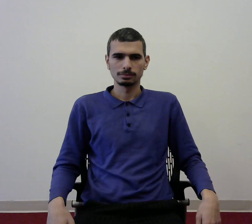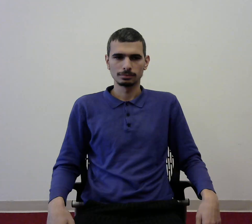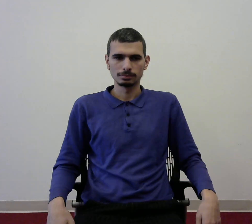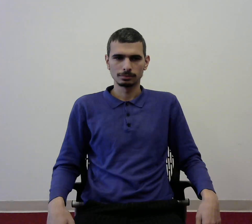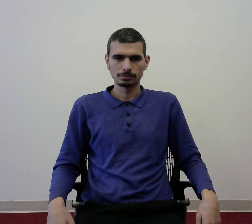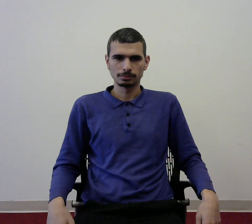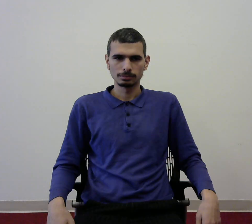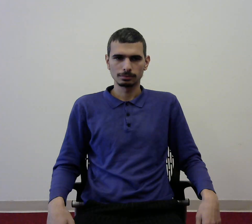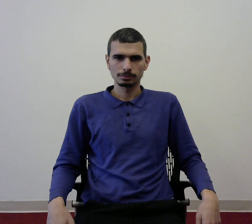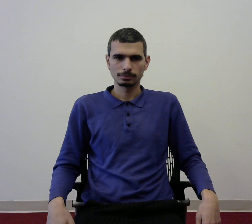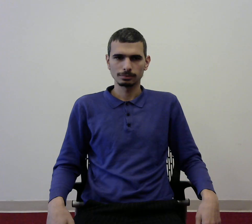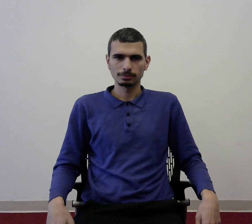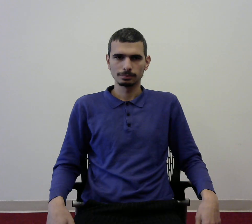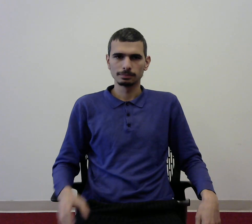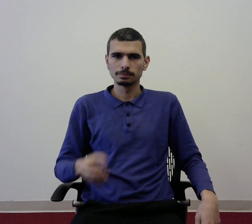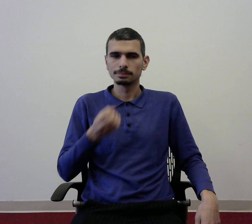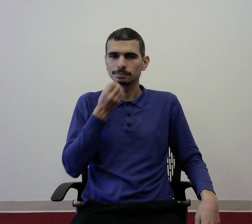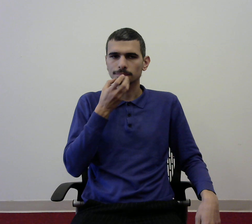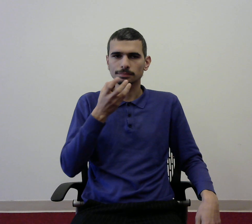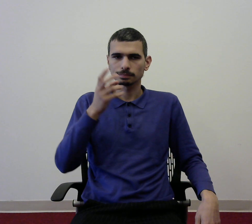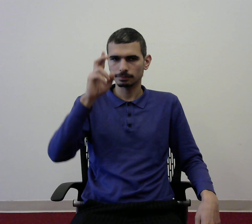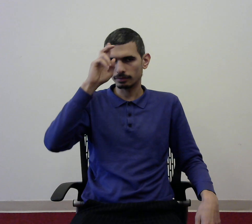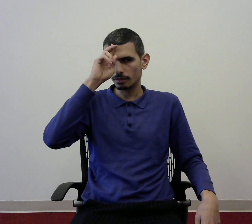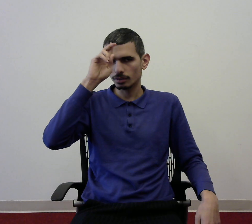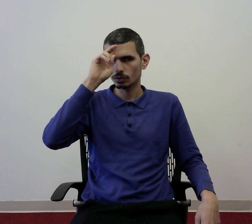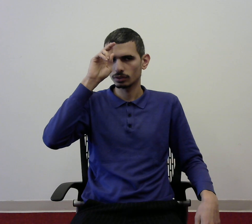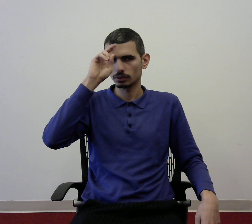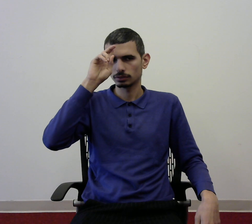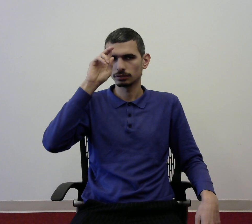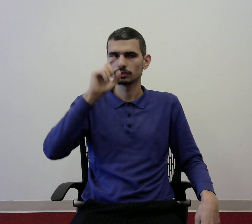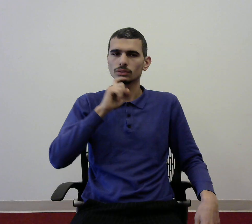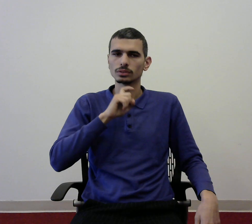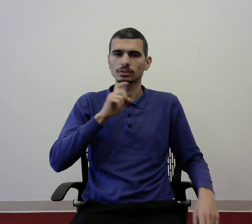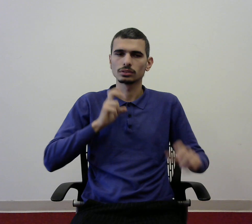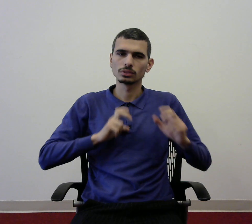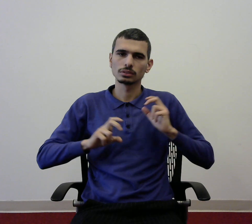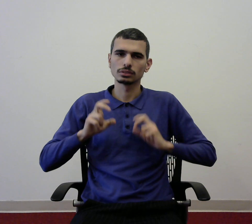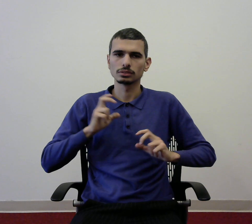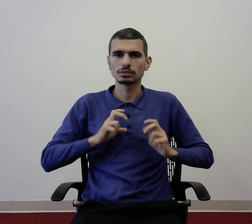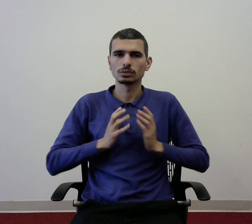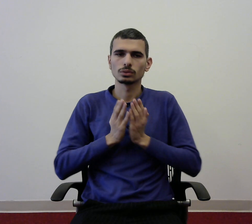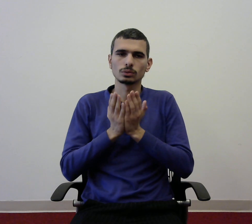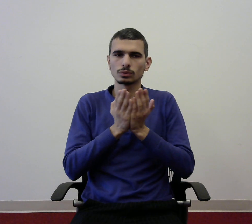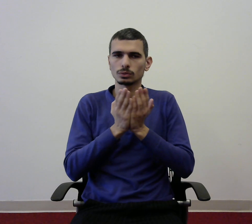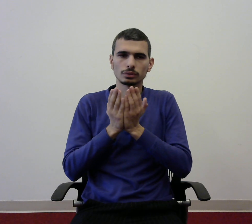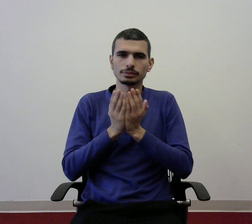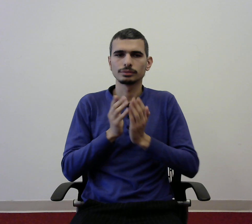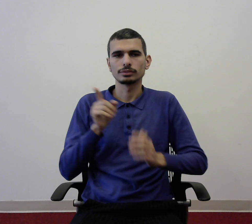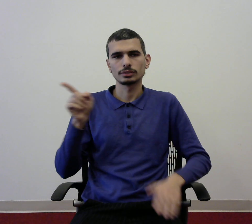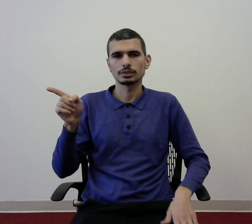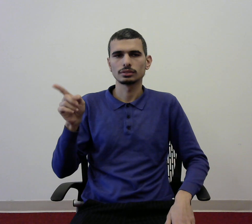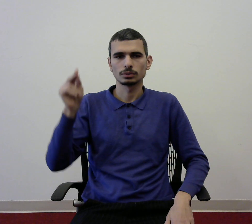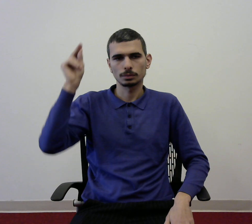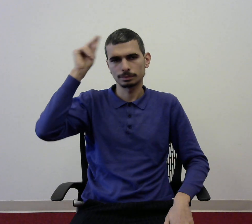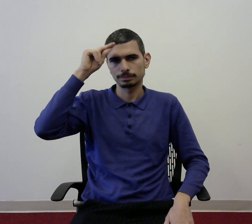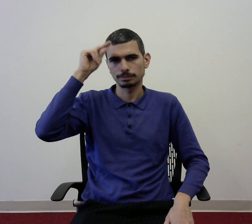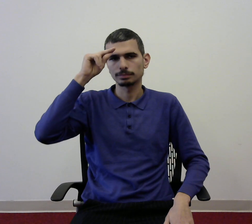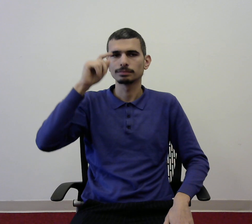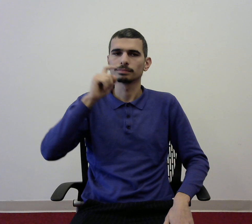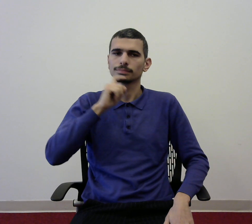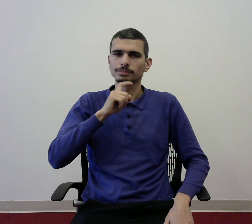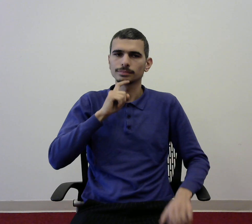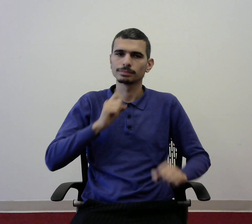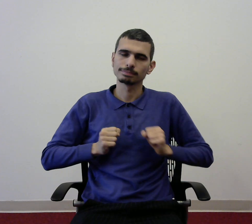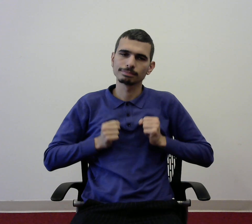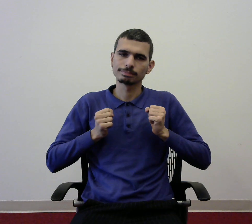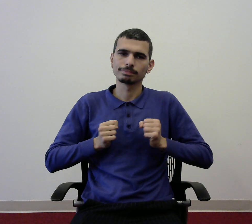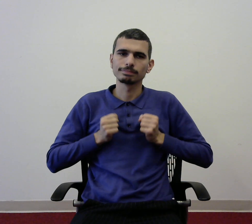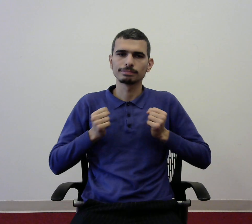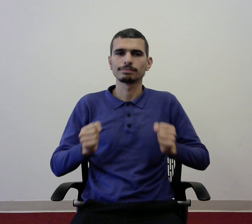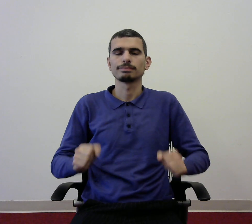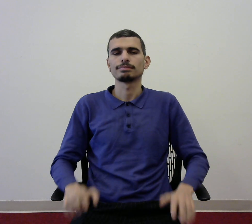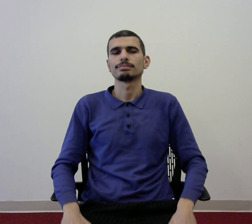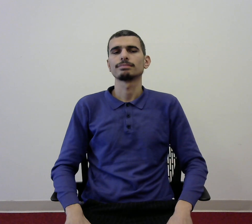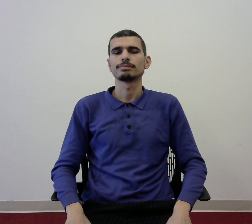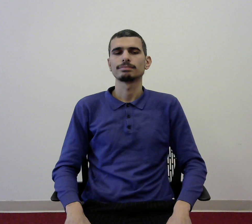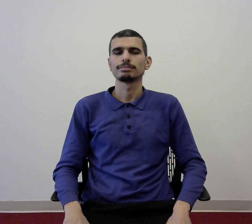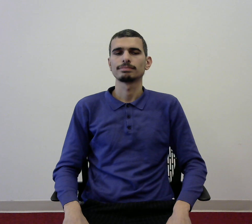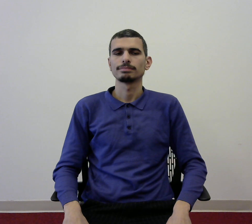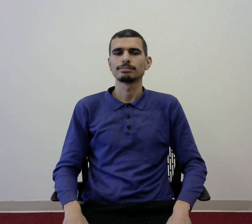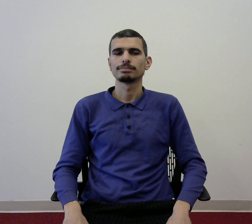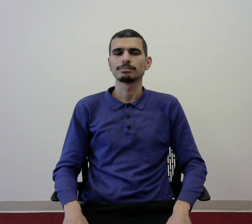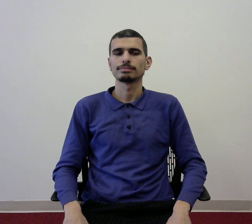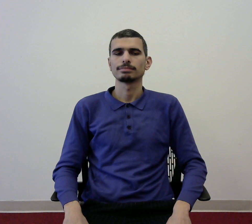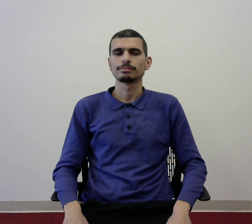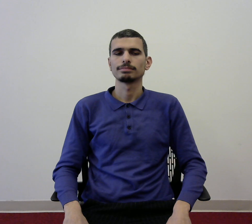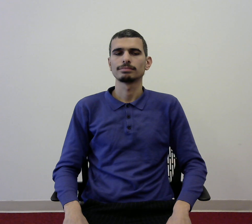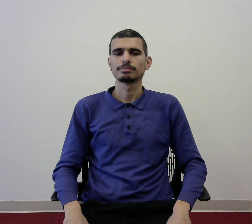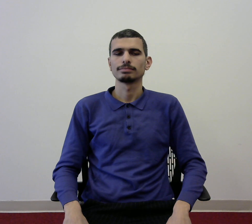Bakı Dövlət Universitetində oxuyan o tələbə çalışqandır